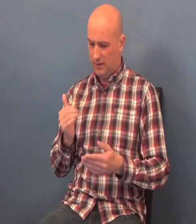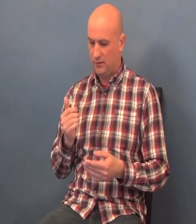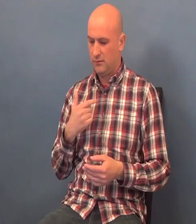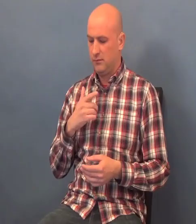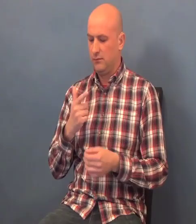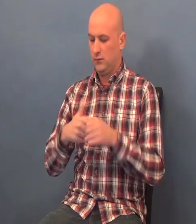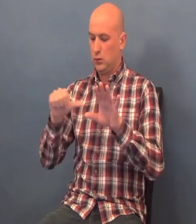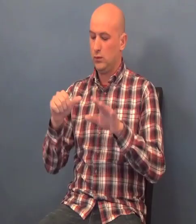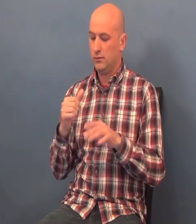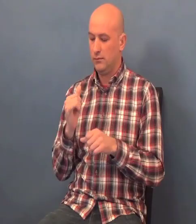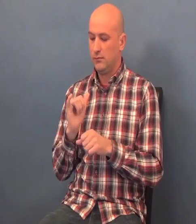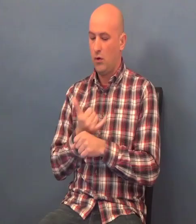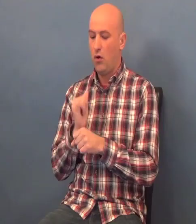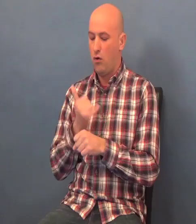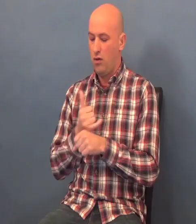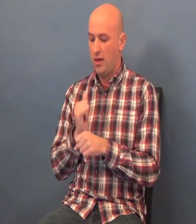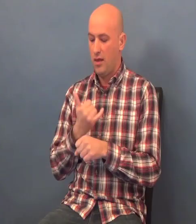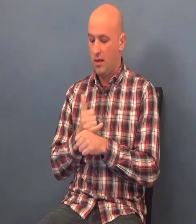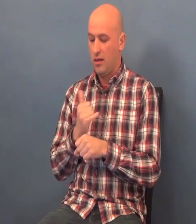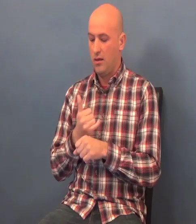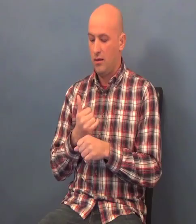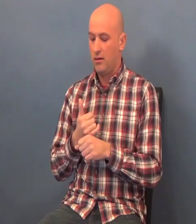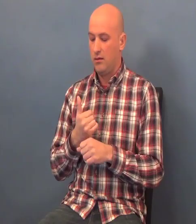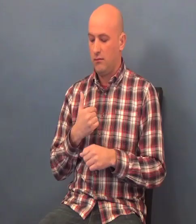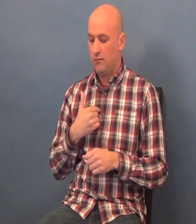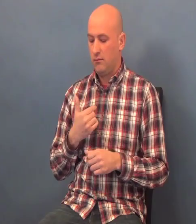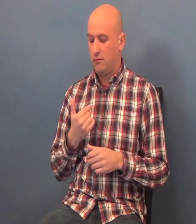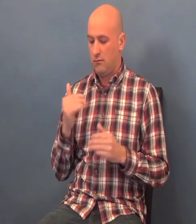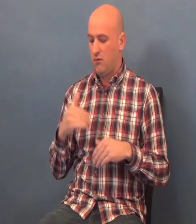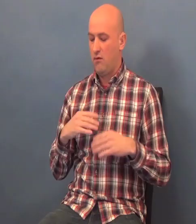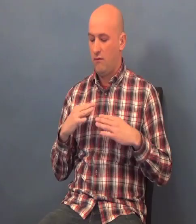Dwudziestego szóstego, w piątek, mogę, jestem wolny.